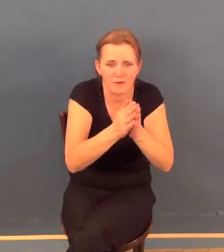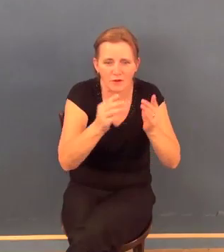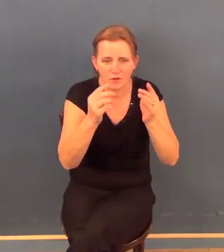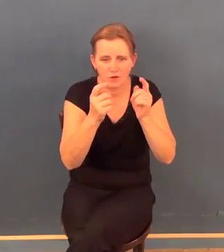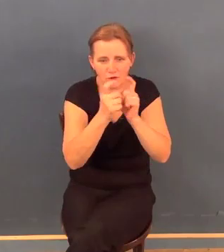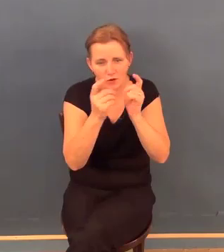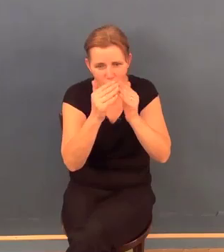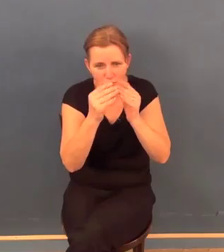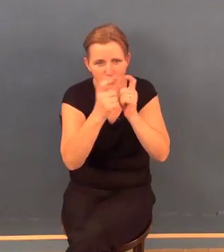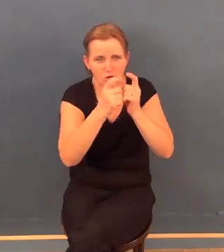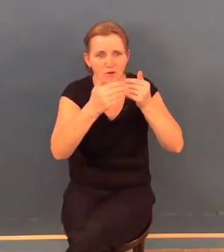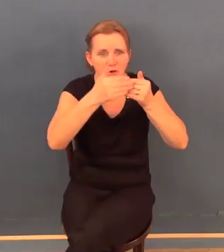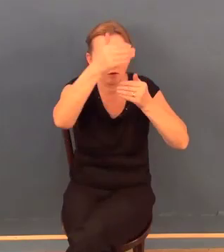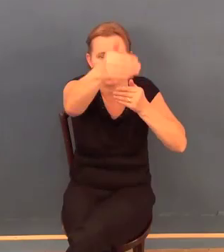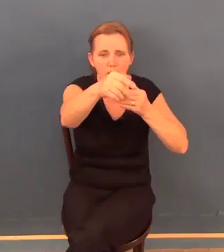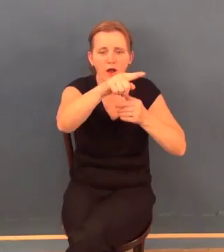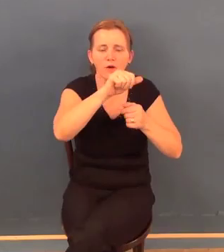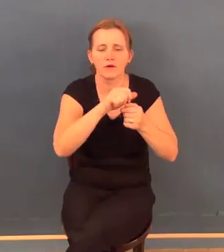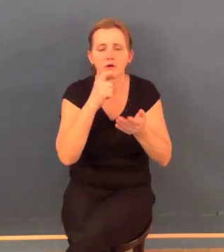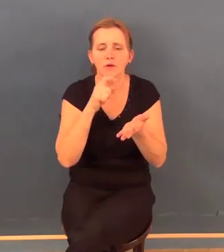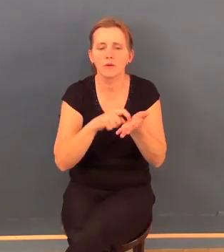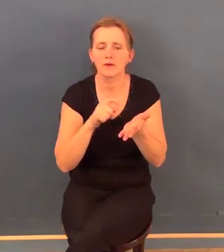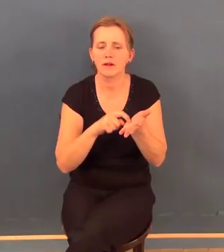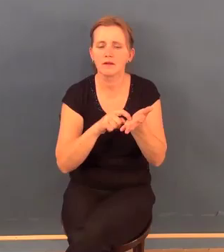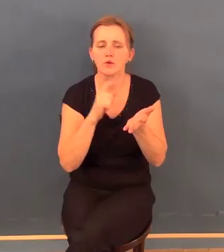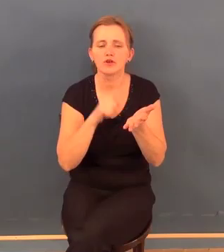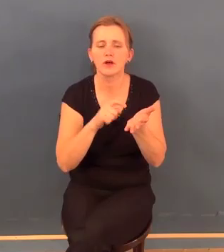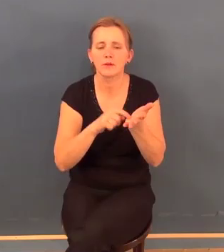W domu naprzeciwko widzi kurczątko.